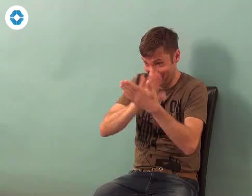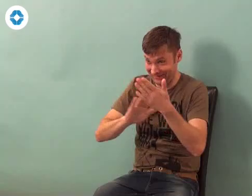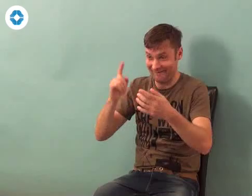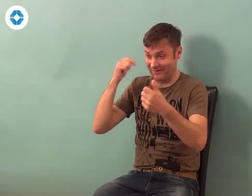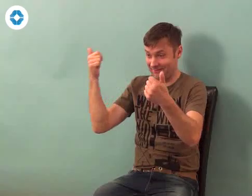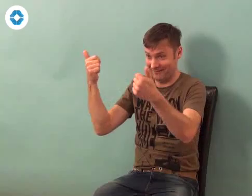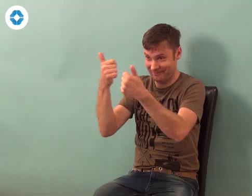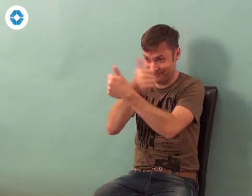On się minął na rowerze z dziewczyną.